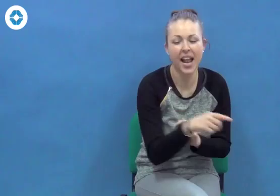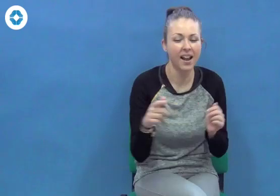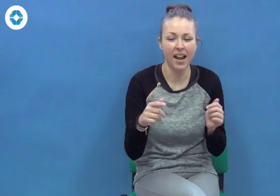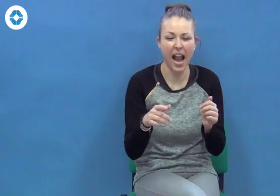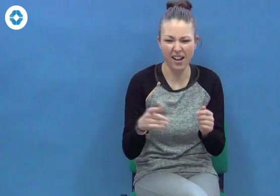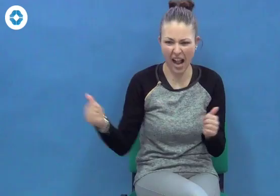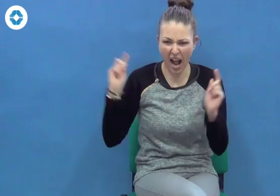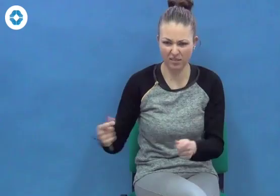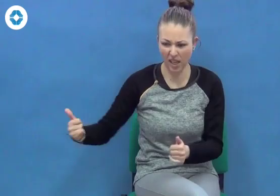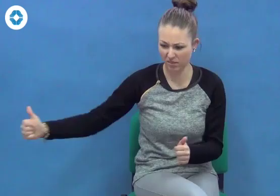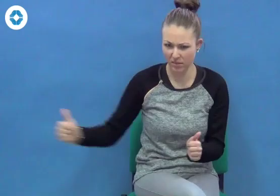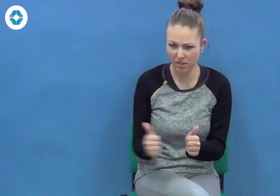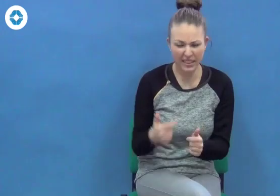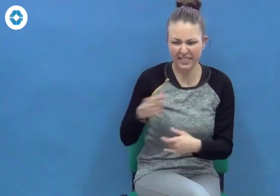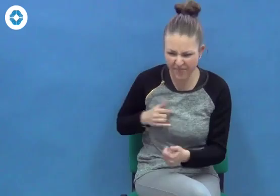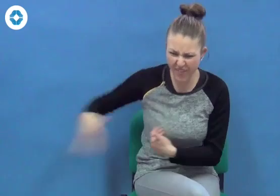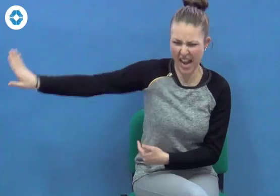Charlie Chaplin każe chłopcu odejść od siebie.